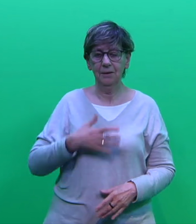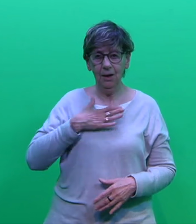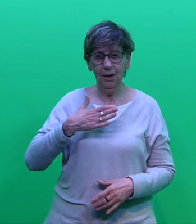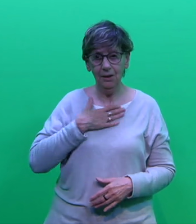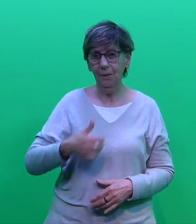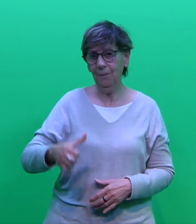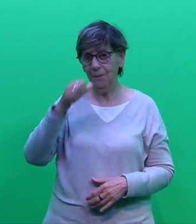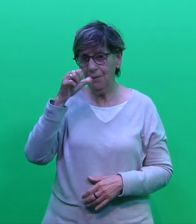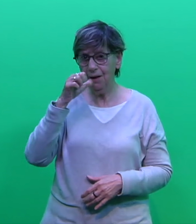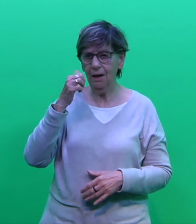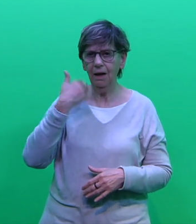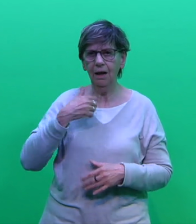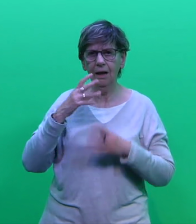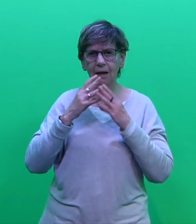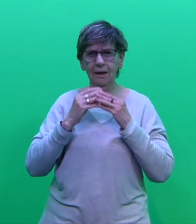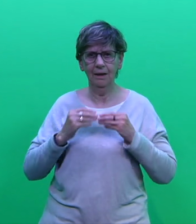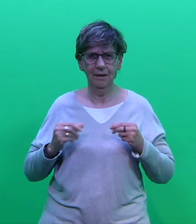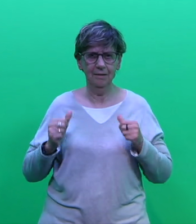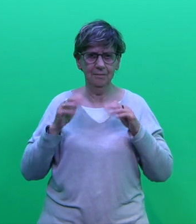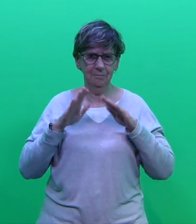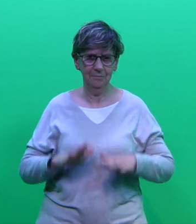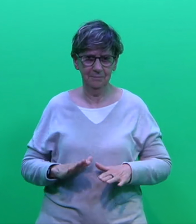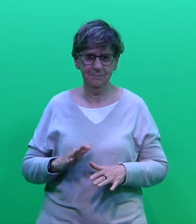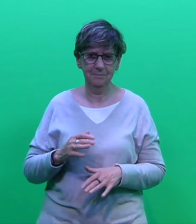Quan bec aigua em calma la tos i desapareix.